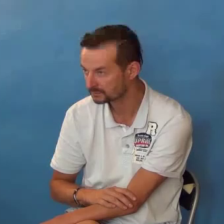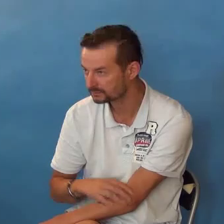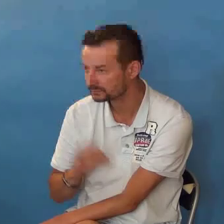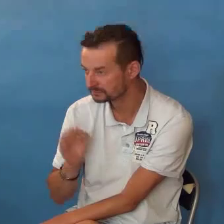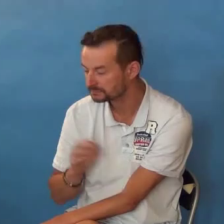Dobrze.